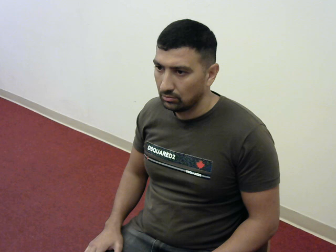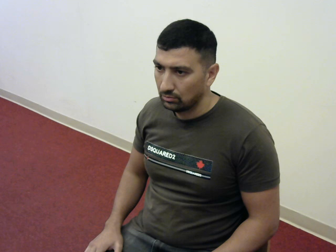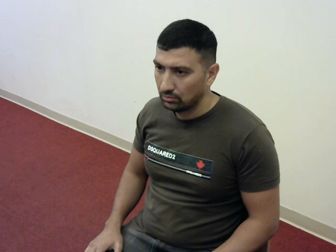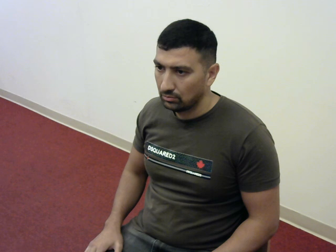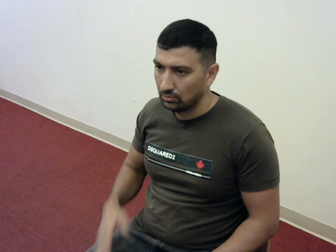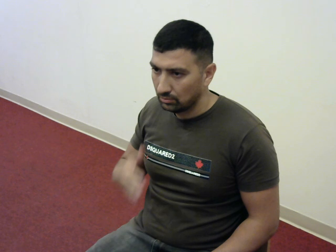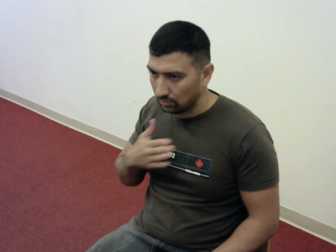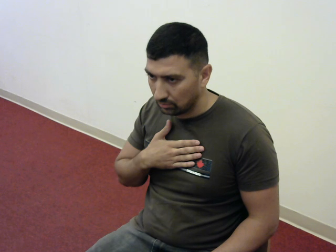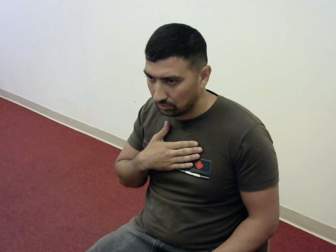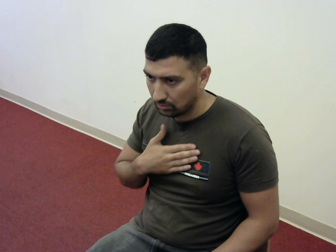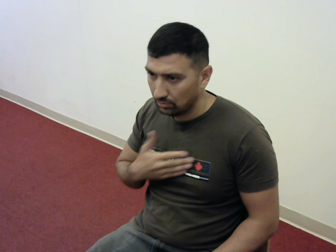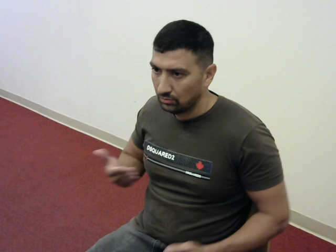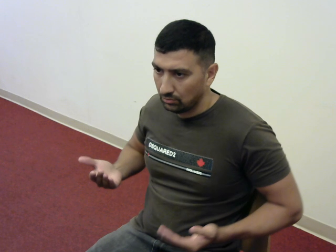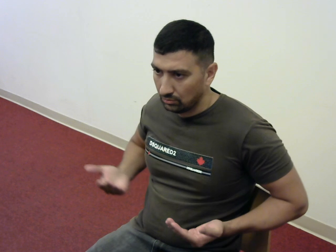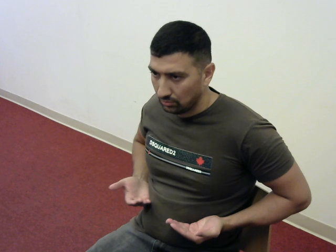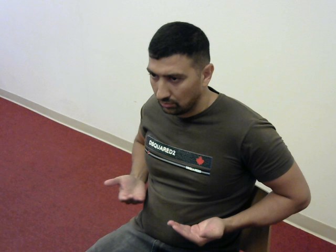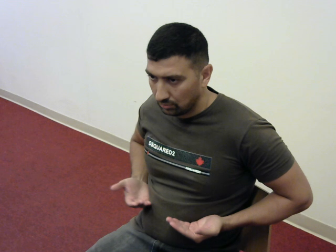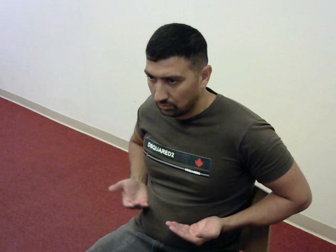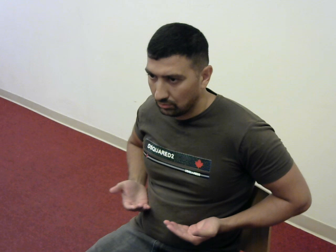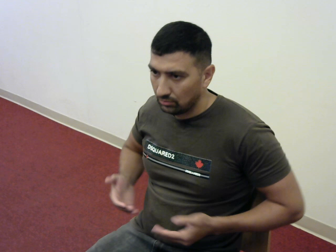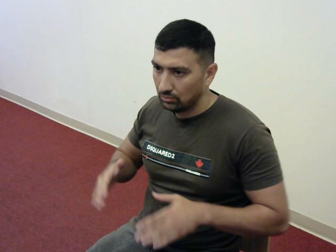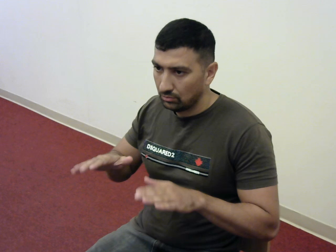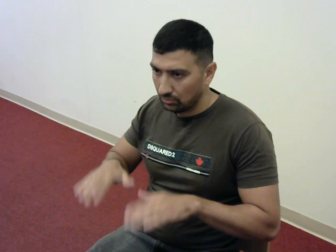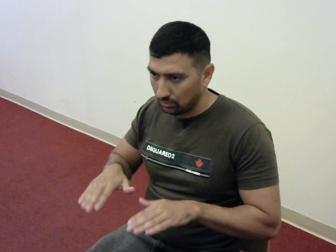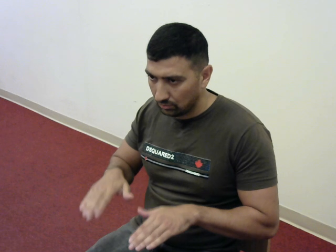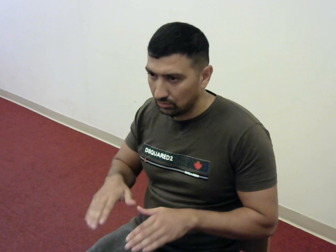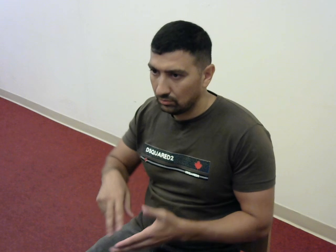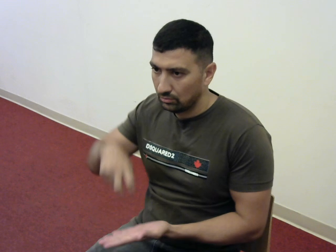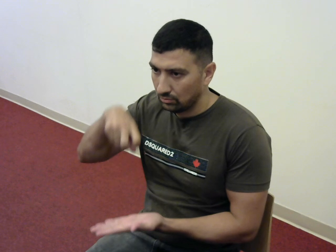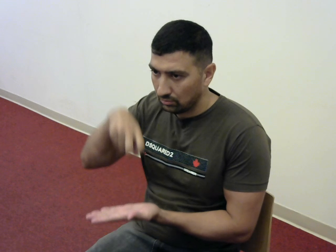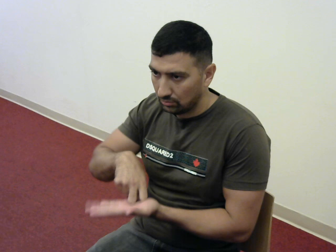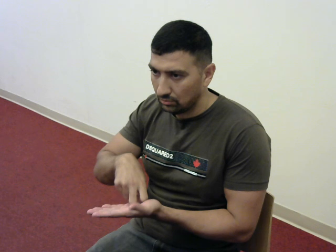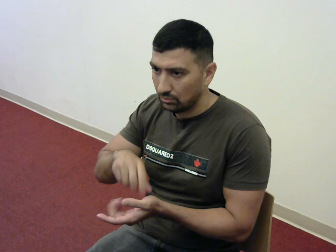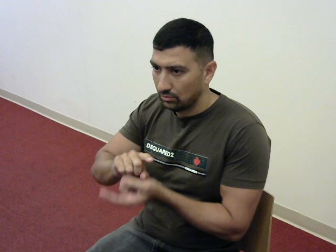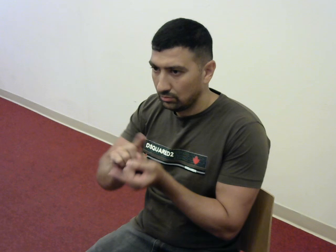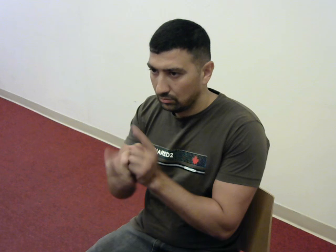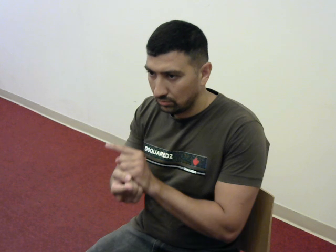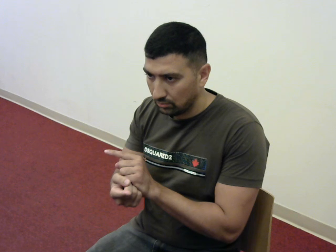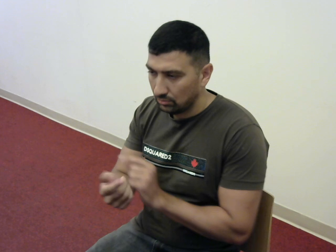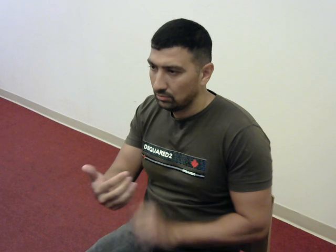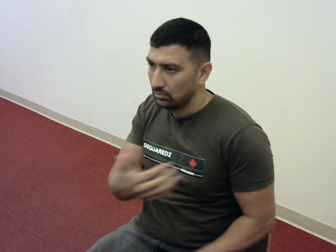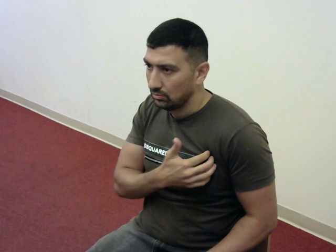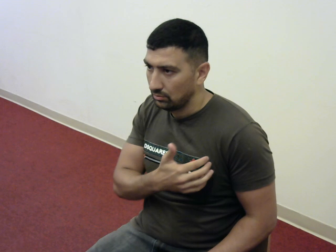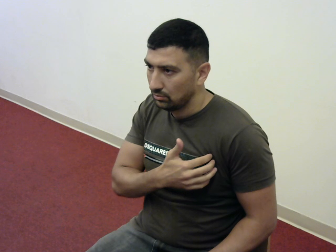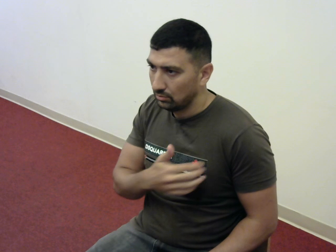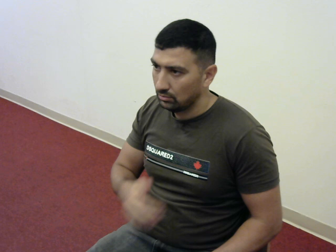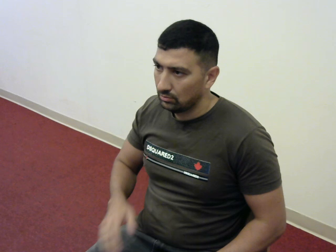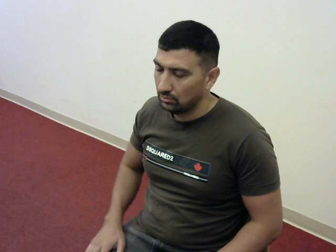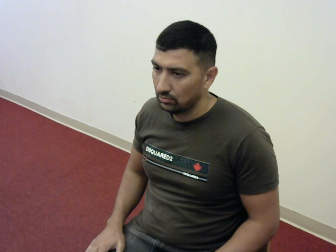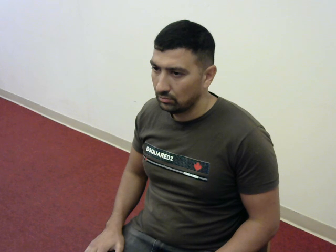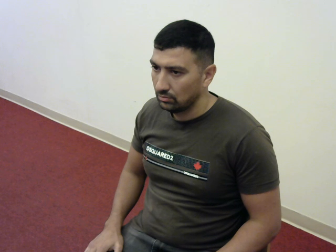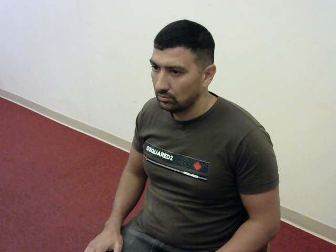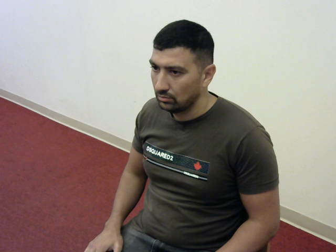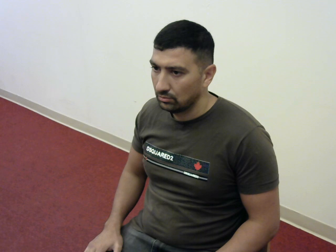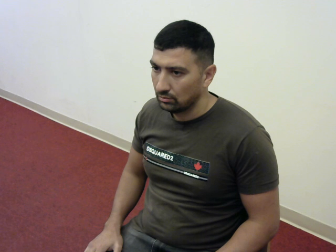Mən yaşayış yeri qeydiyyatımı dəyişmək istəyirəm